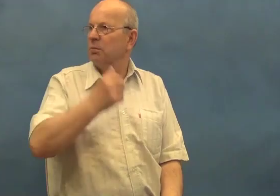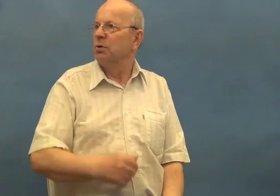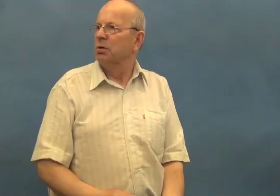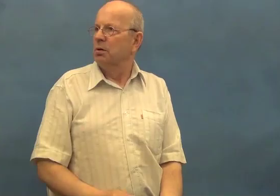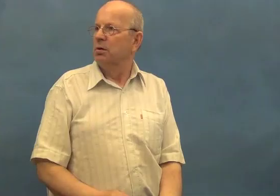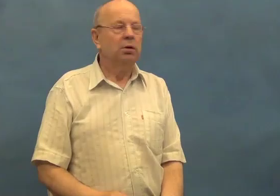Witam.